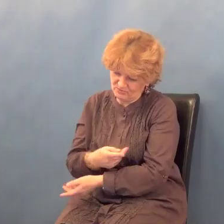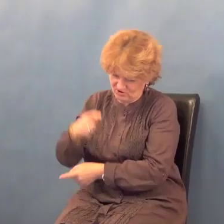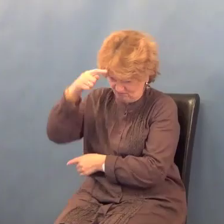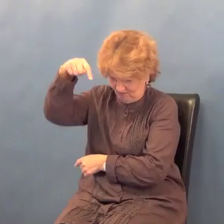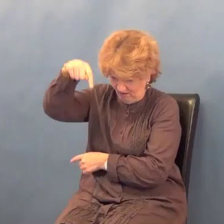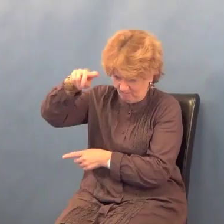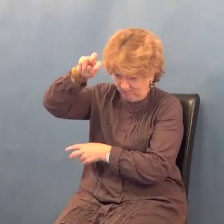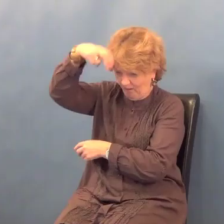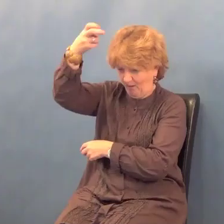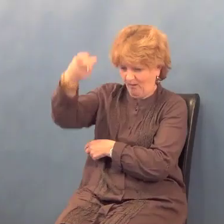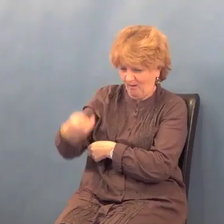Upada z wysokości.